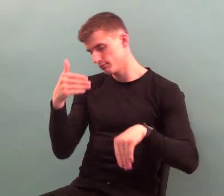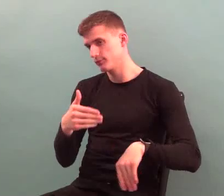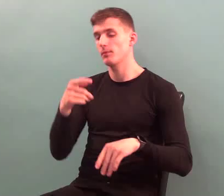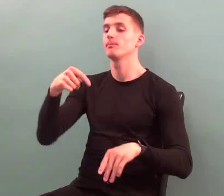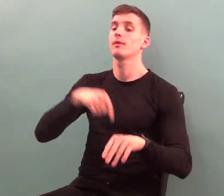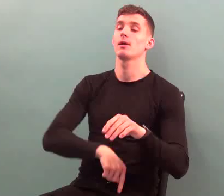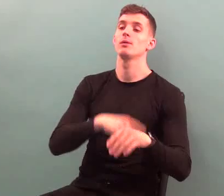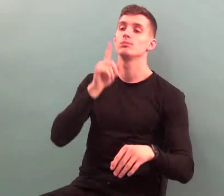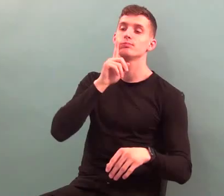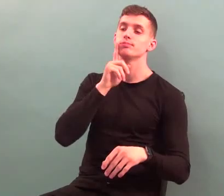Na dole chłopak...